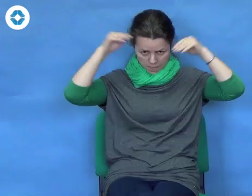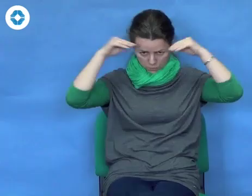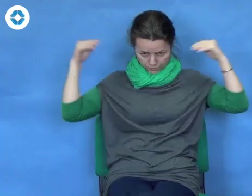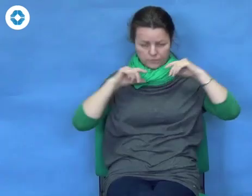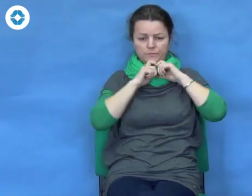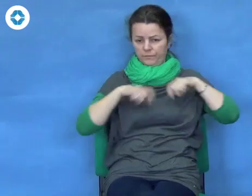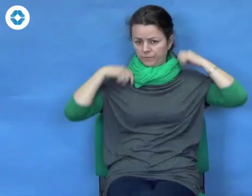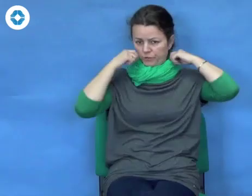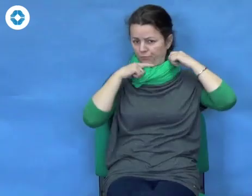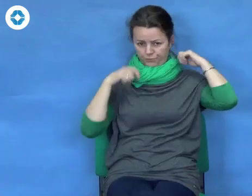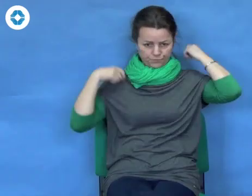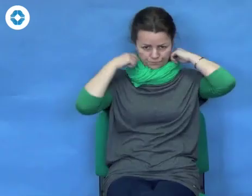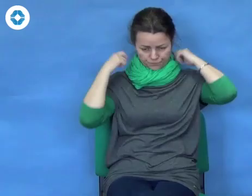W czerwonej apaszce zawiązanej pod szyją...